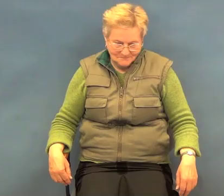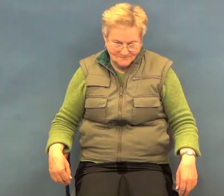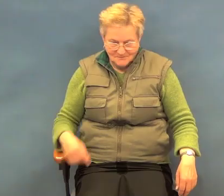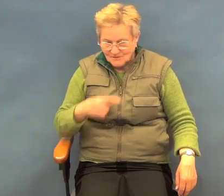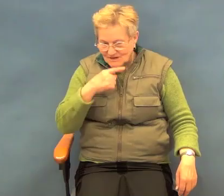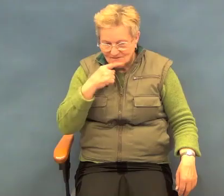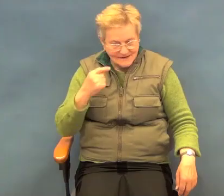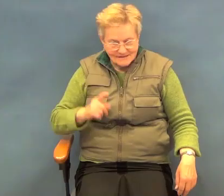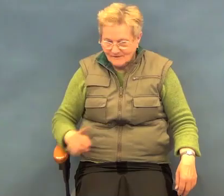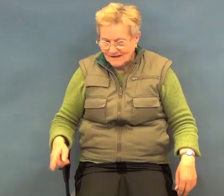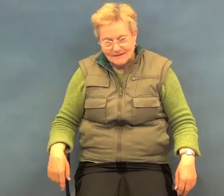Czerwony oznacza, że nie wolno.